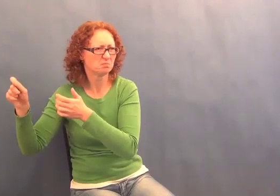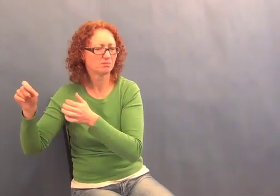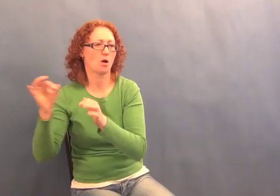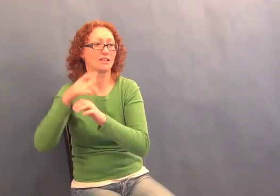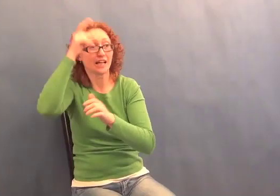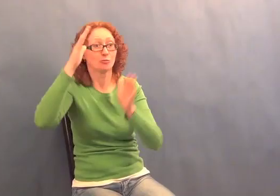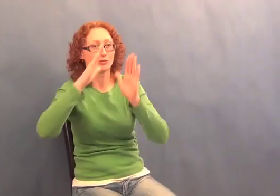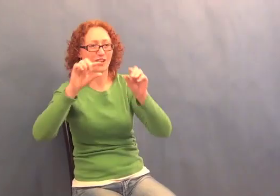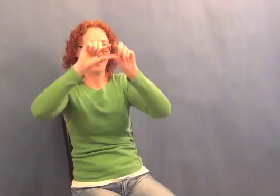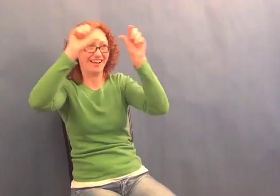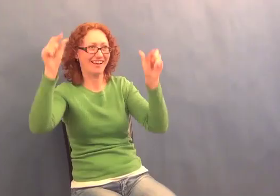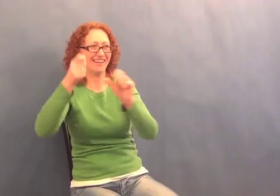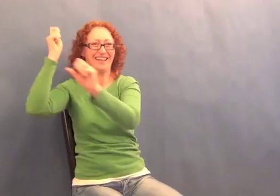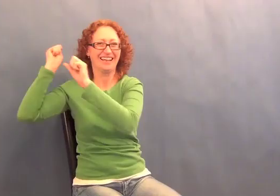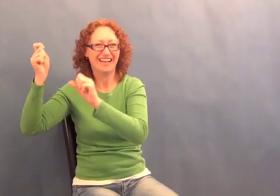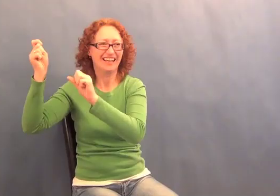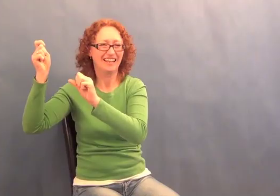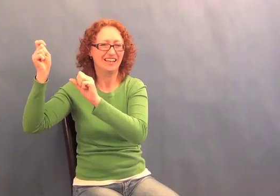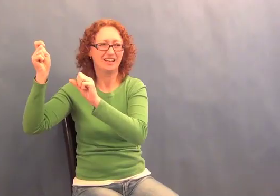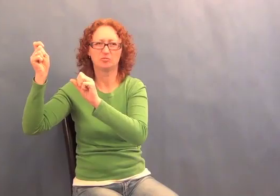Akurat strażak przygotowywał topór strażacki, aby rozwalić te drzwi.